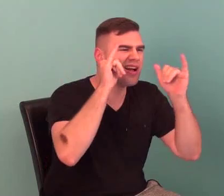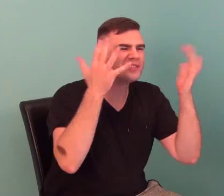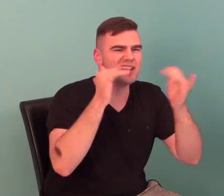Gdzie jest?